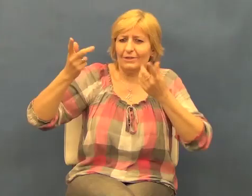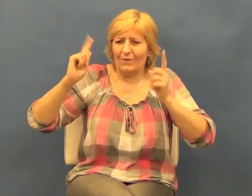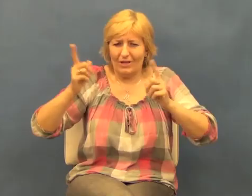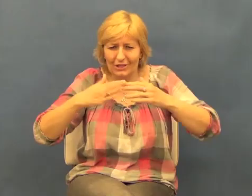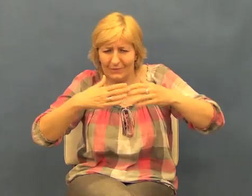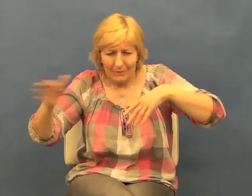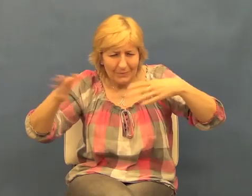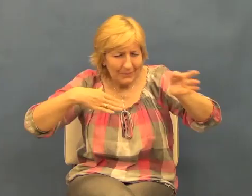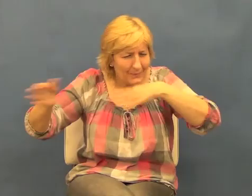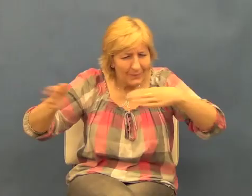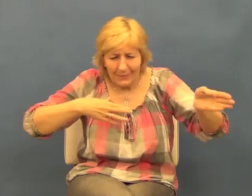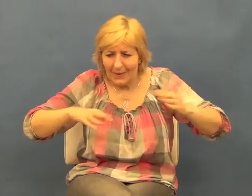Szybka ewakuacja.